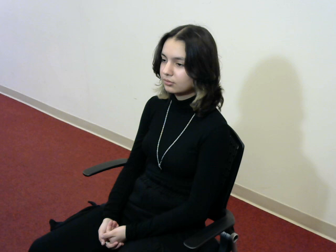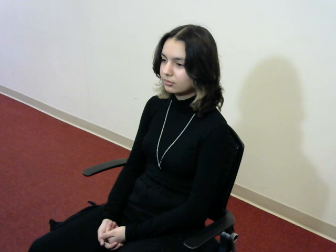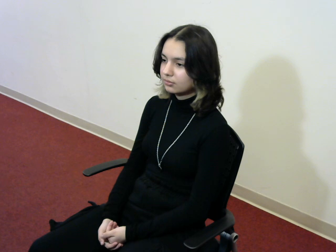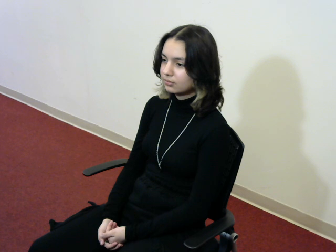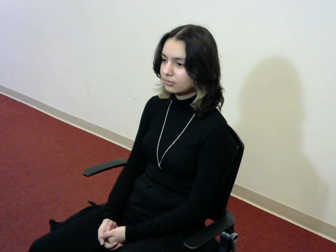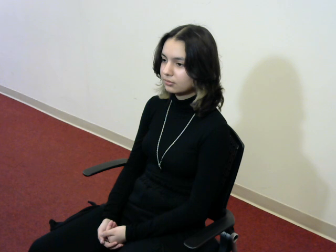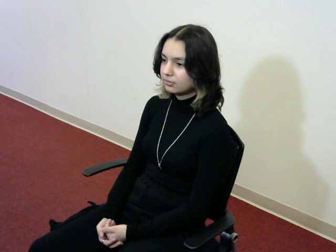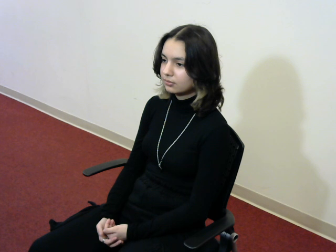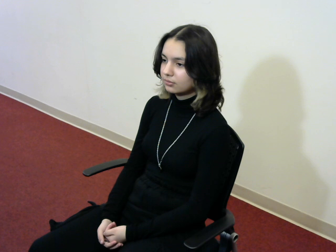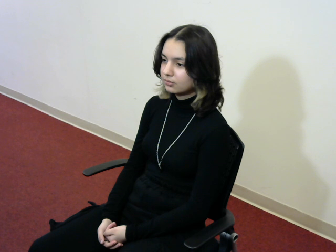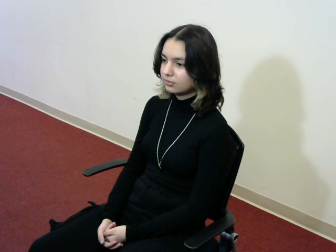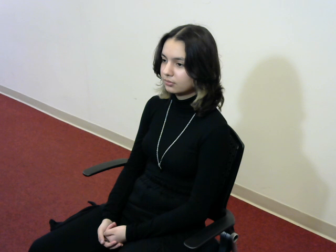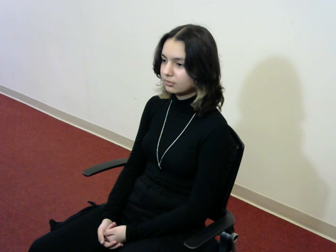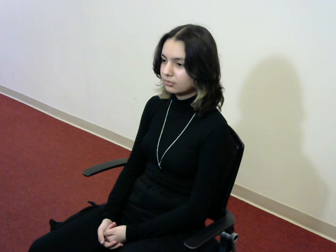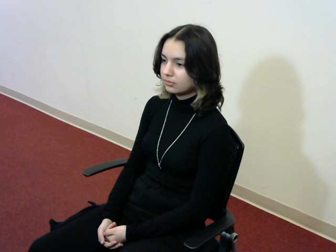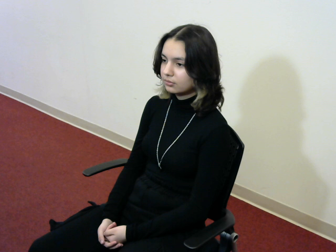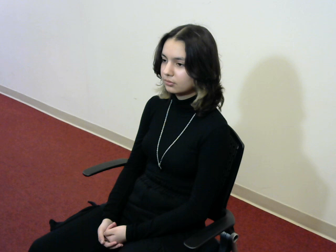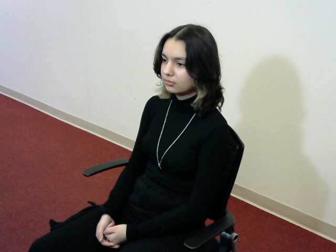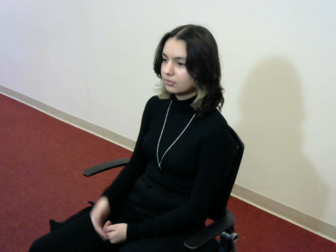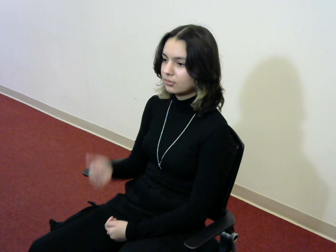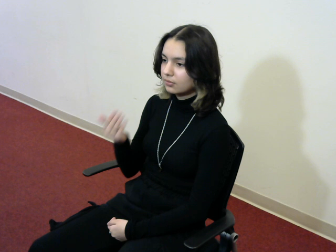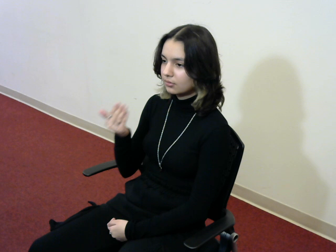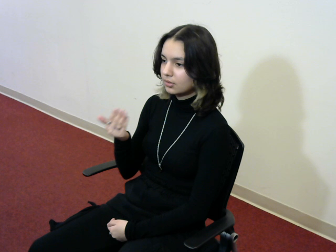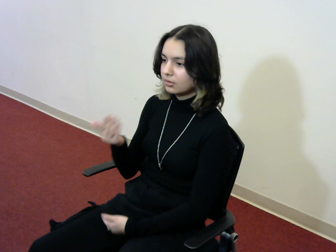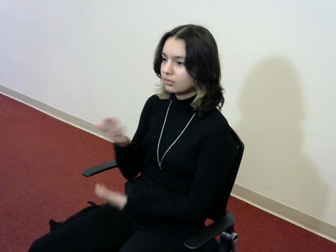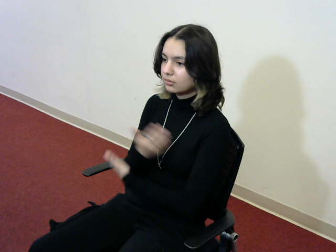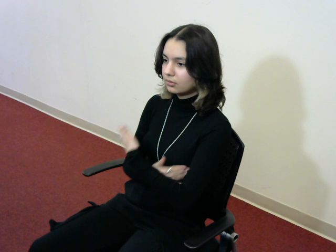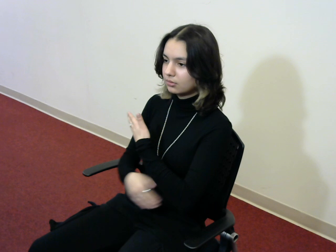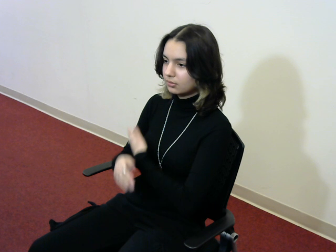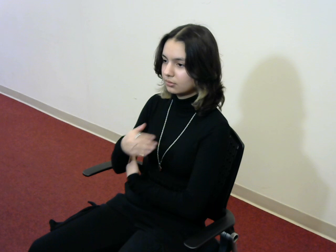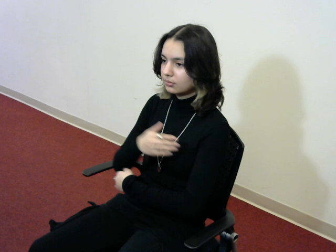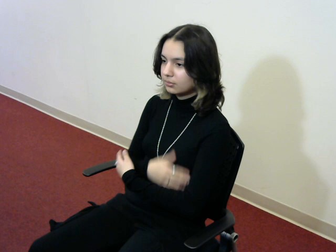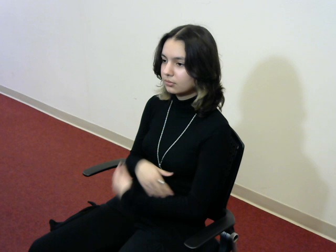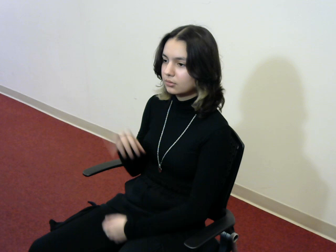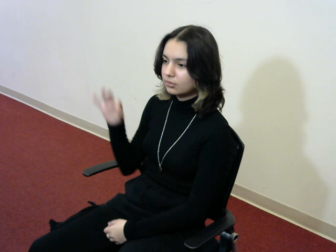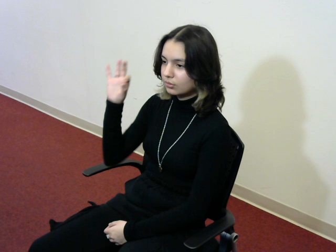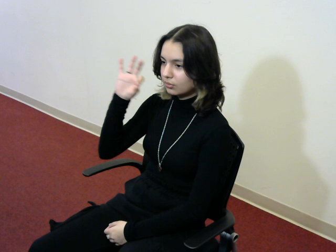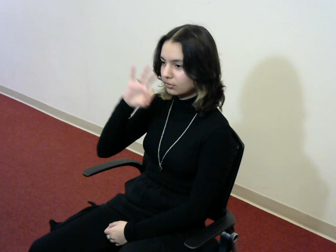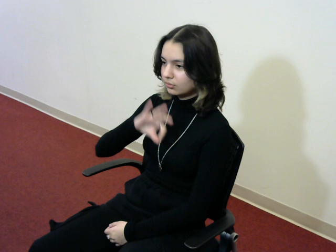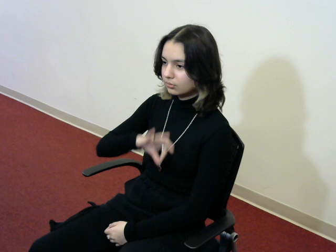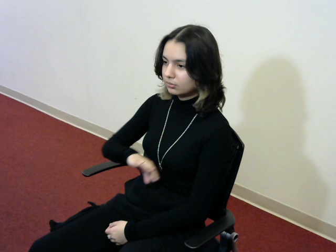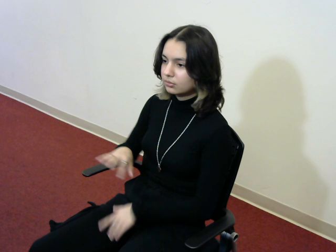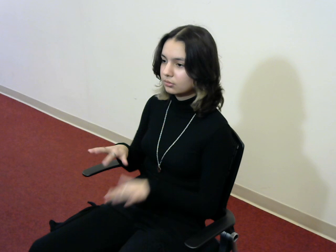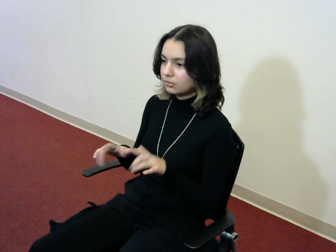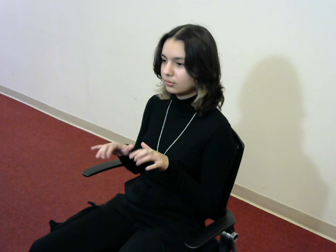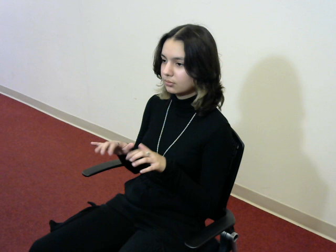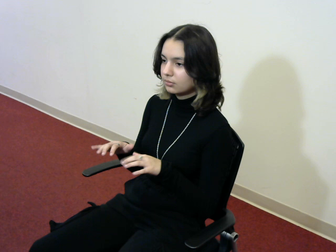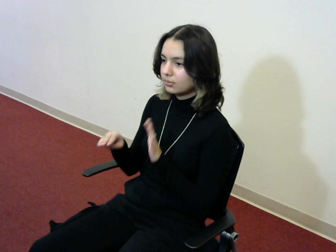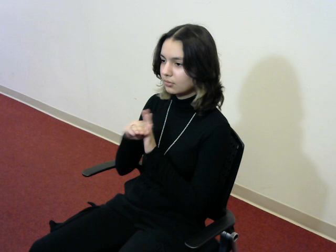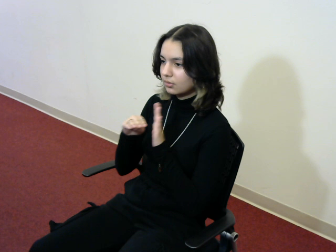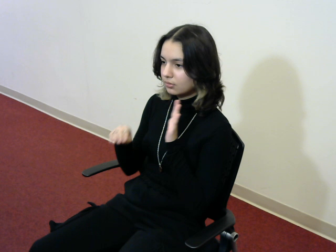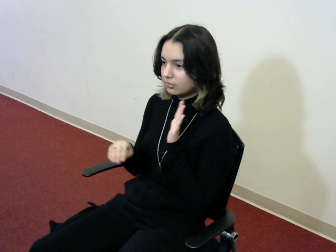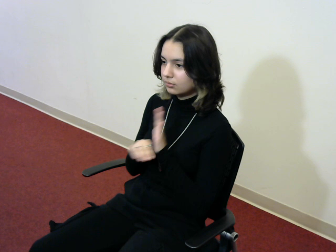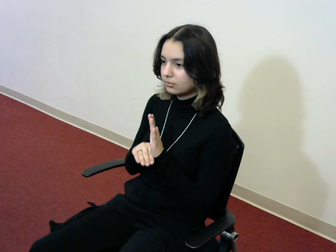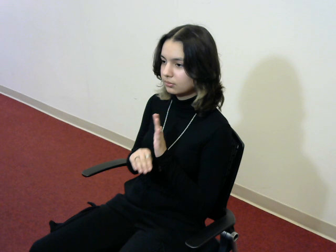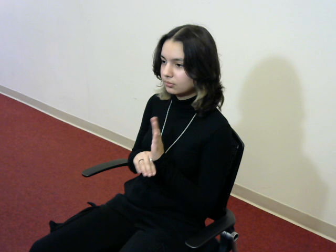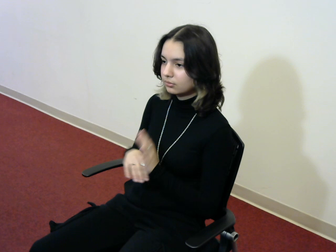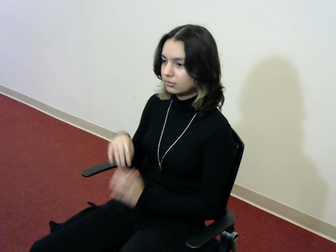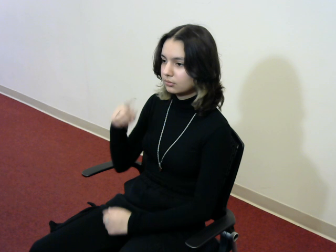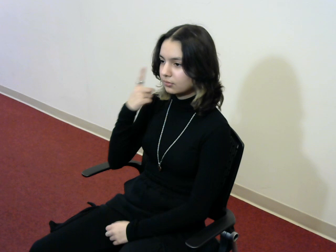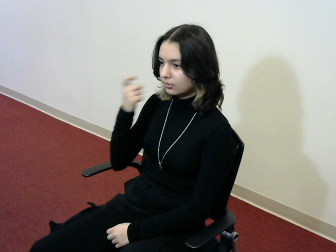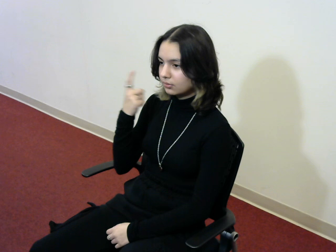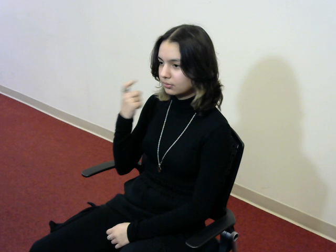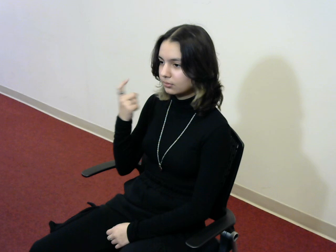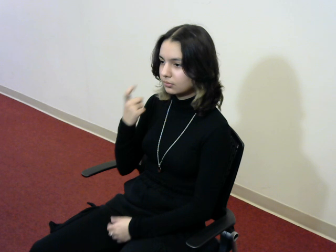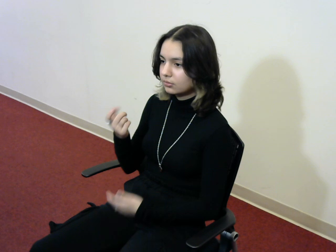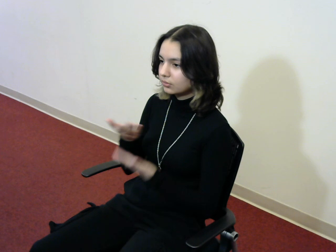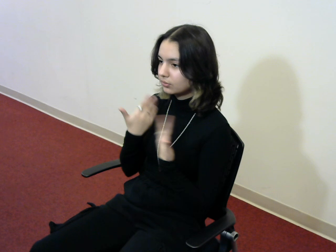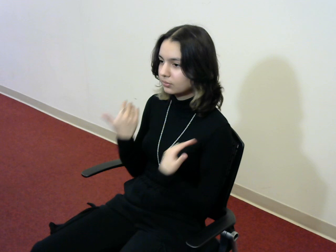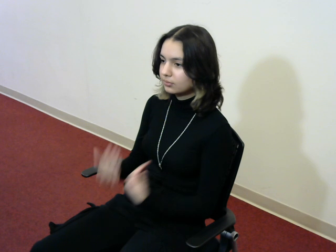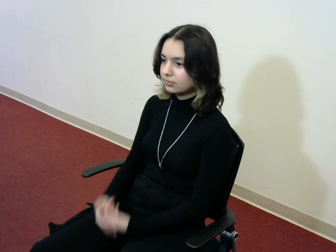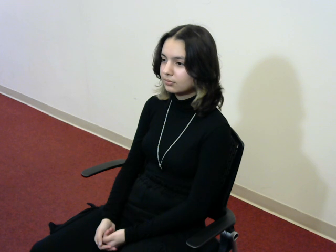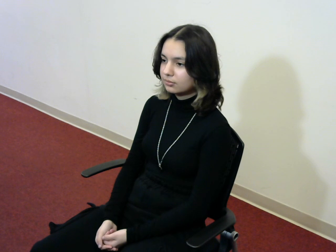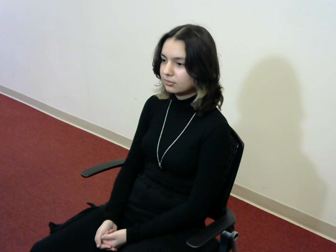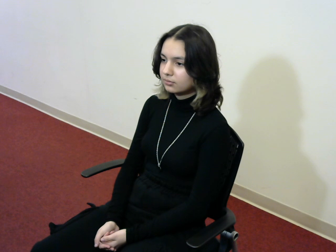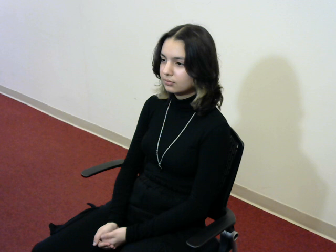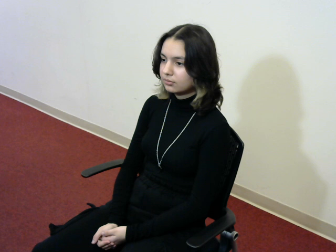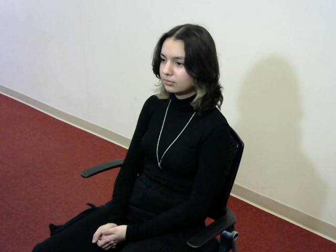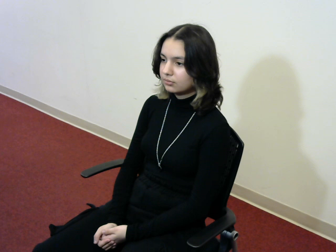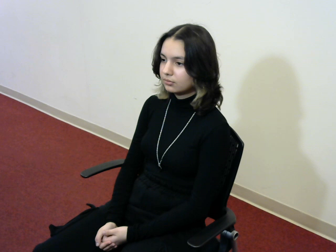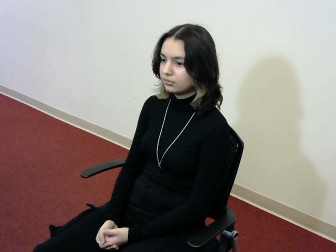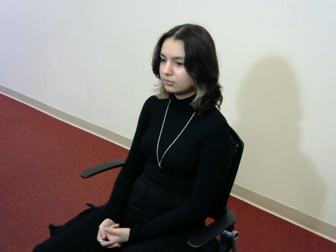Sizin əlilliyiniz haqqınızda sistemdə məlumat yoxdur